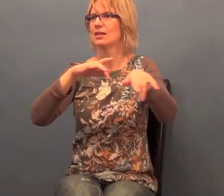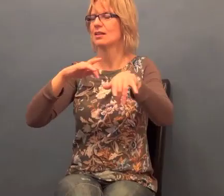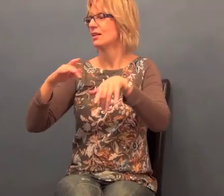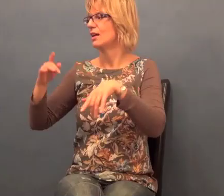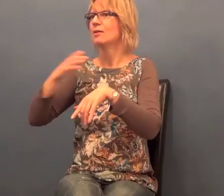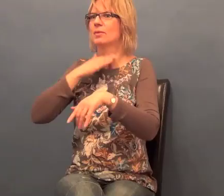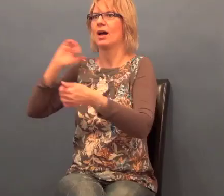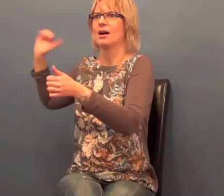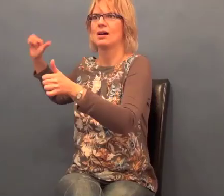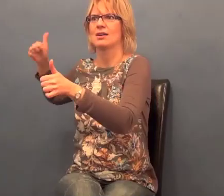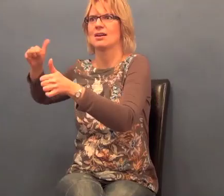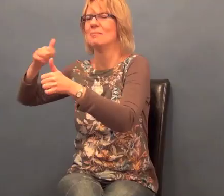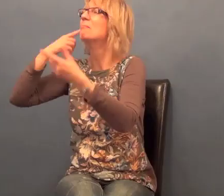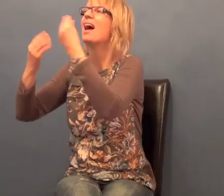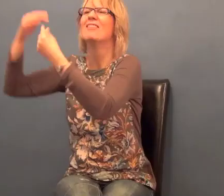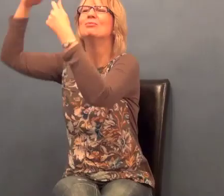Pies cały czas bawi się z pszczołami.